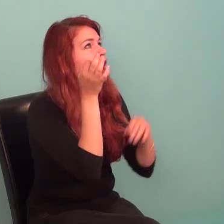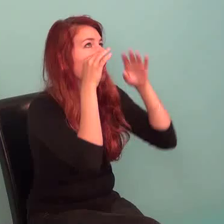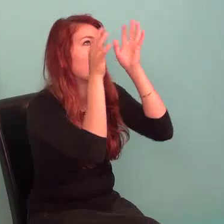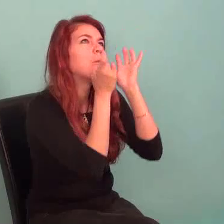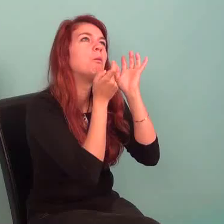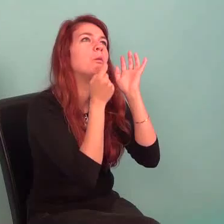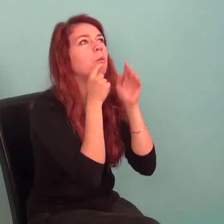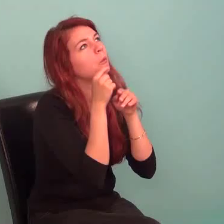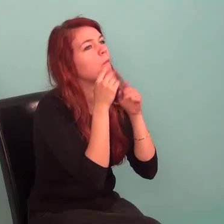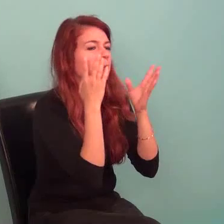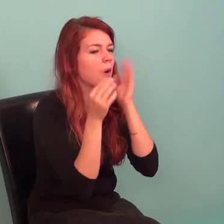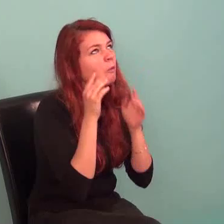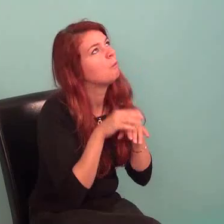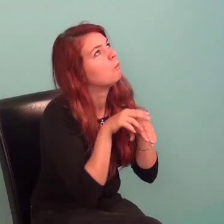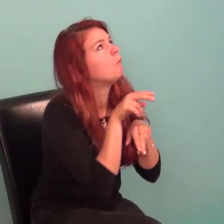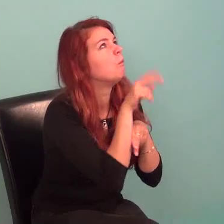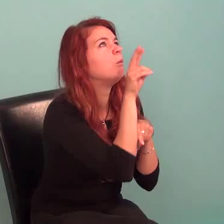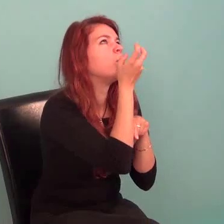Zastanawia się co to jest i chce się tym pobawić, ciekawy przygląda się z dołu.